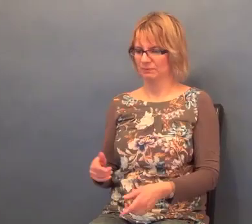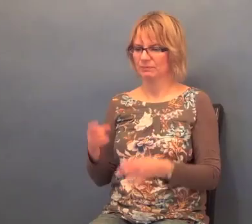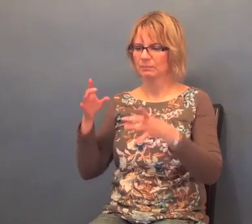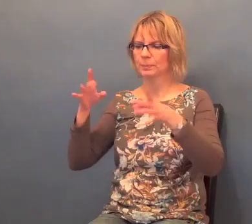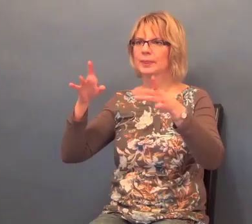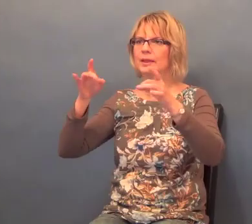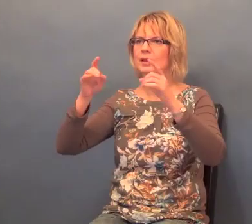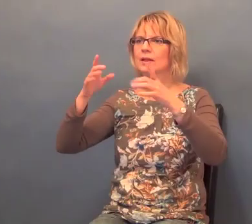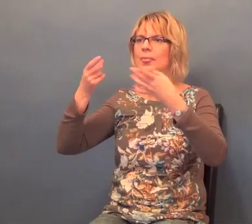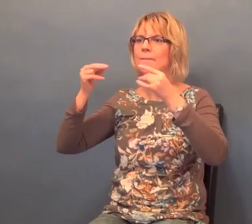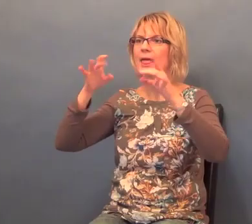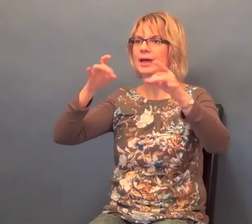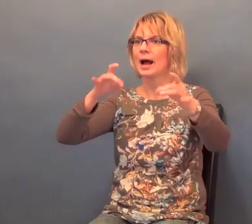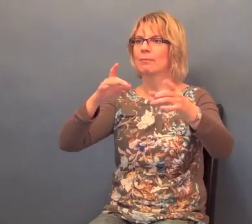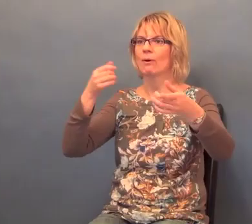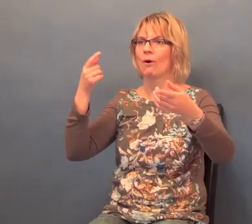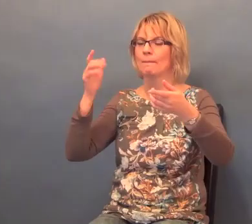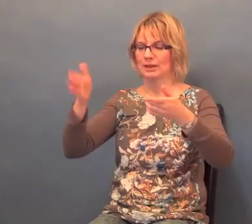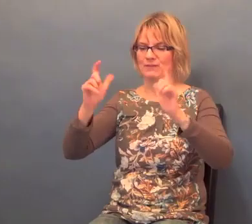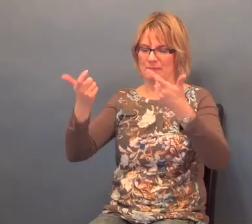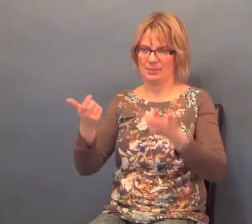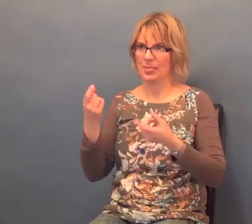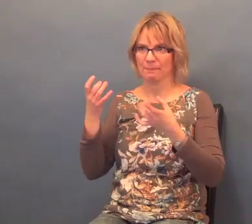Nie biegamy, bo będzie wypadek.